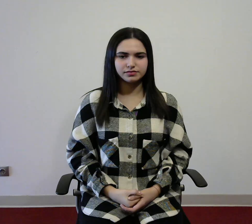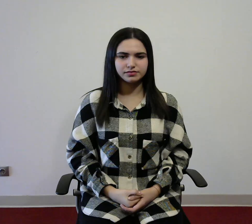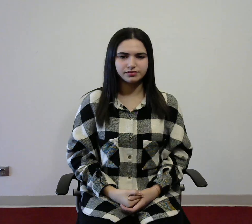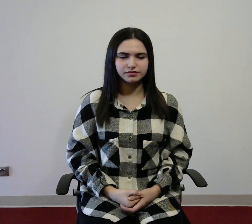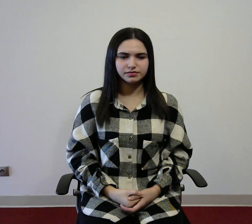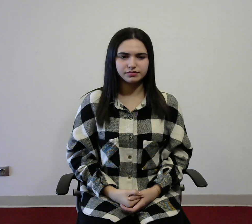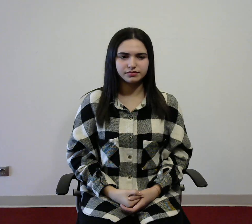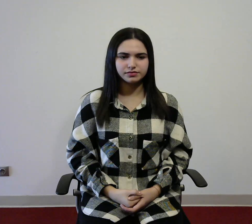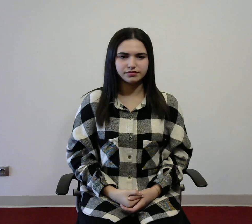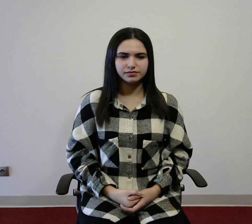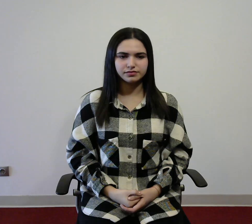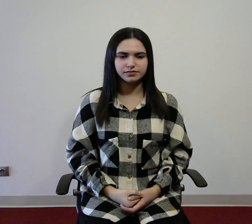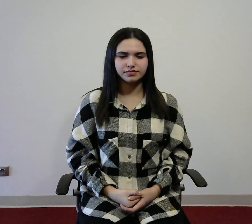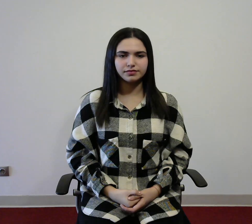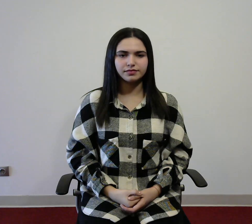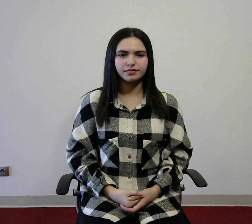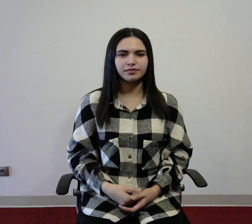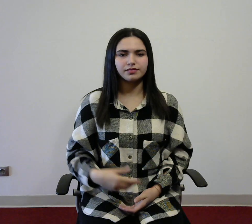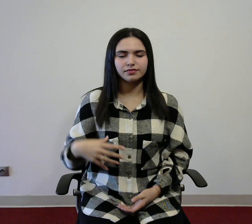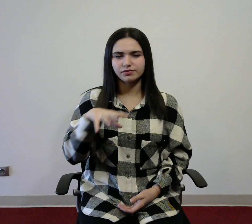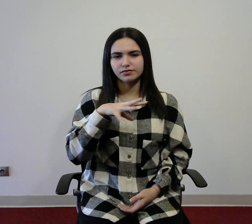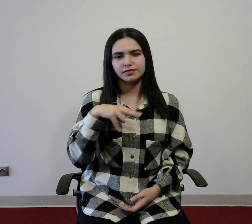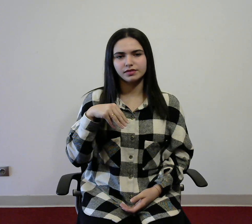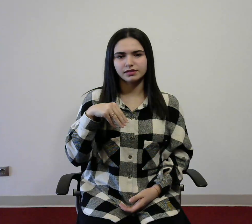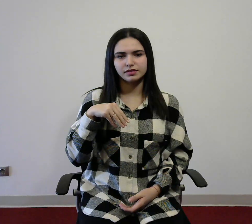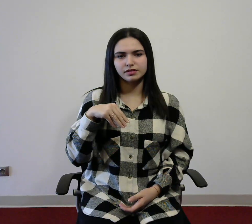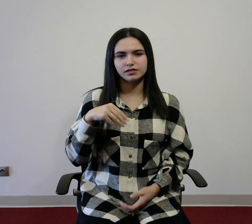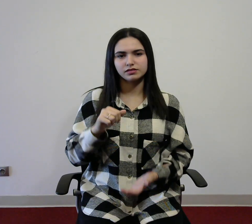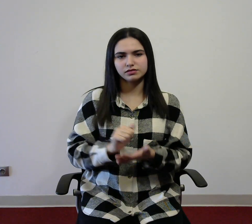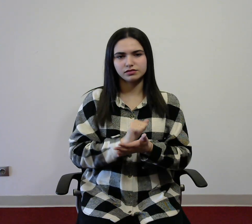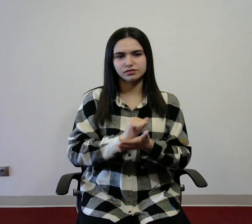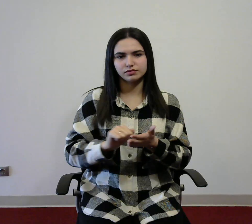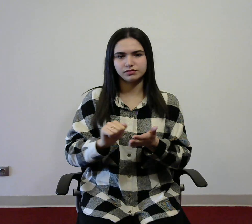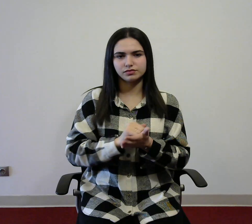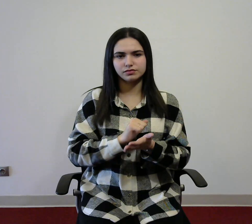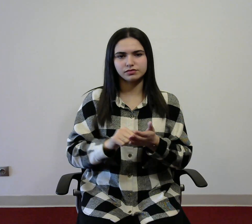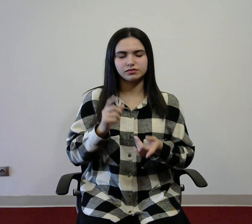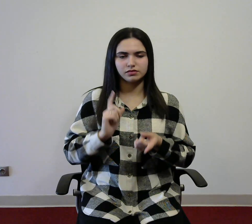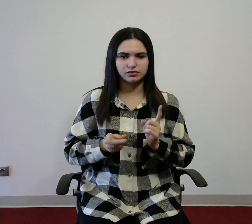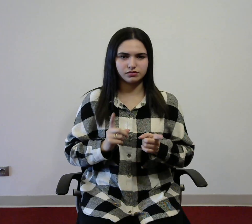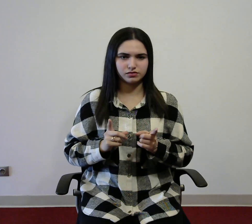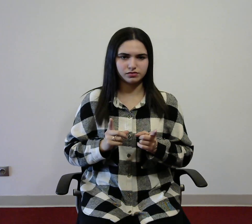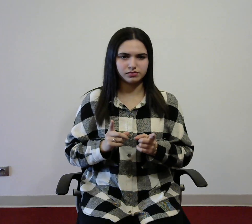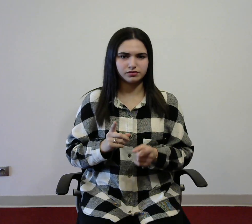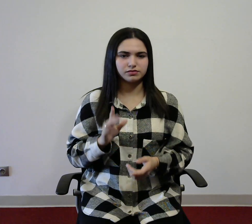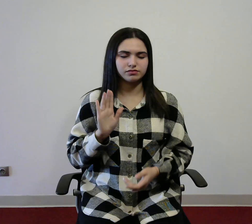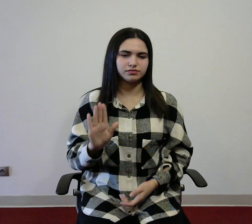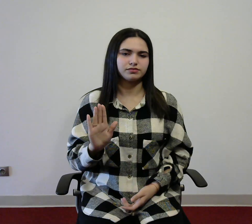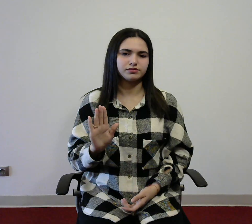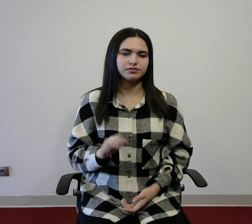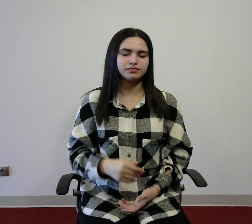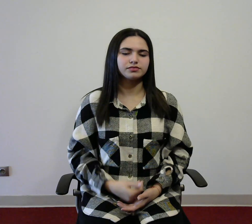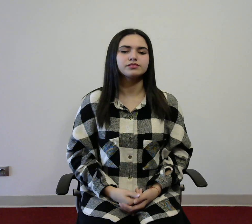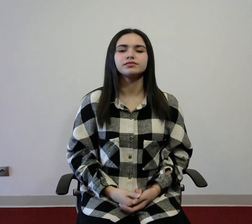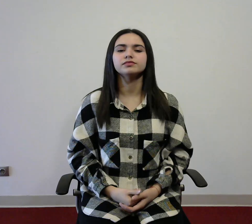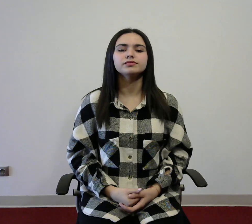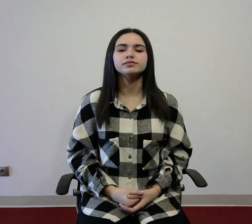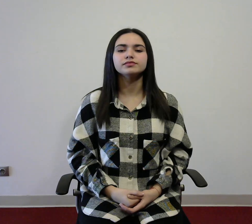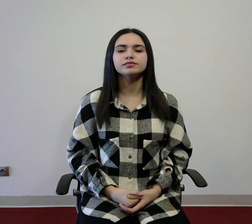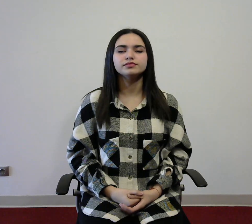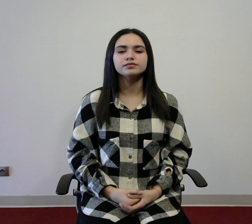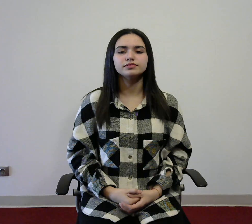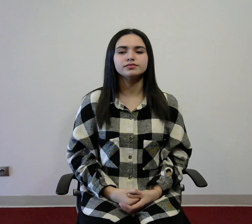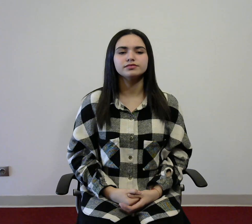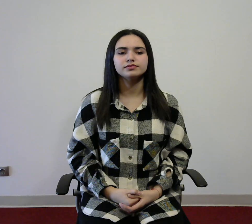Bütün sənədlərin əsli olmalıdır